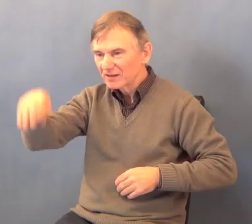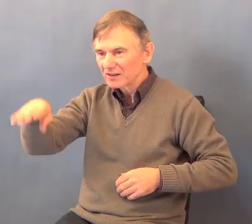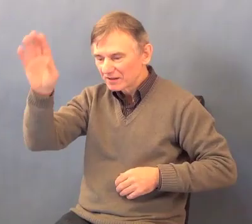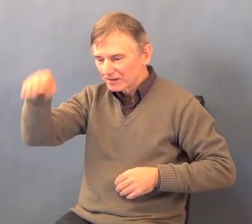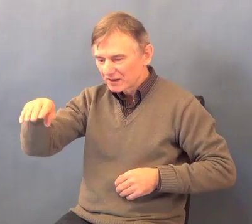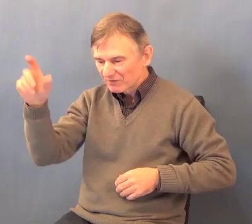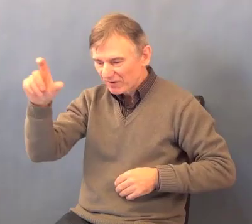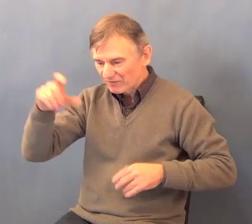Hej!